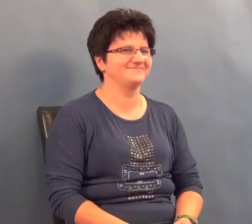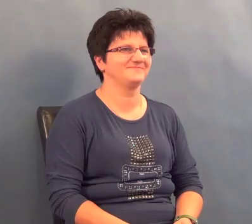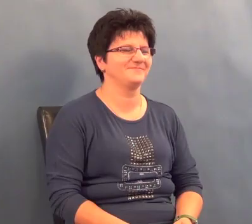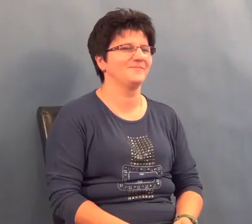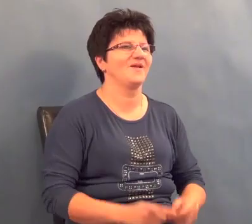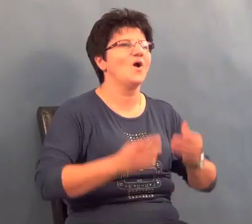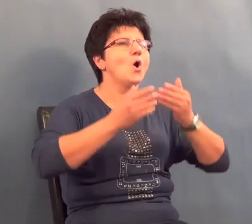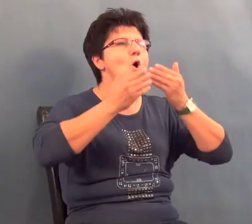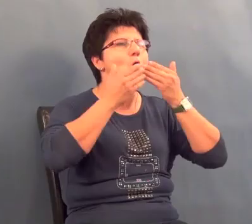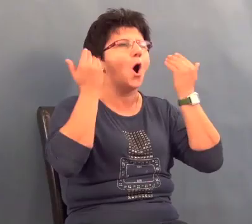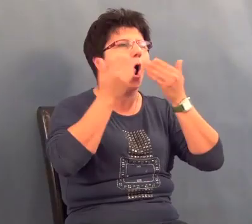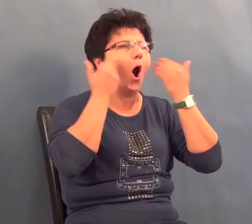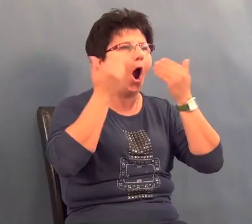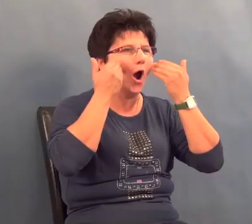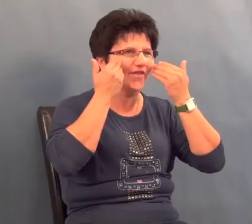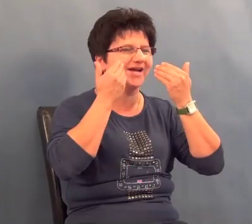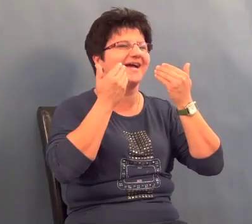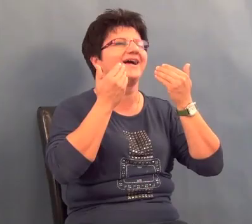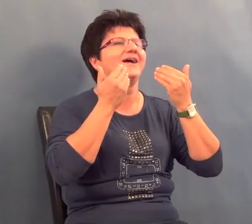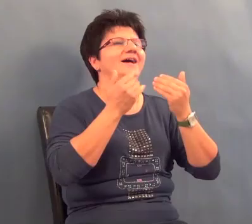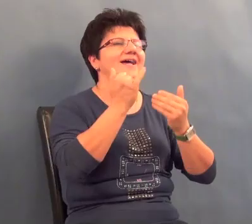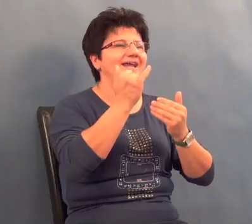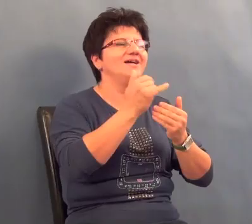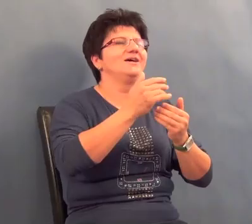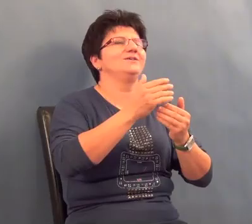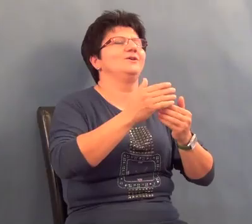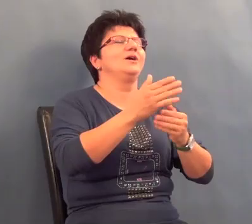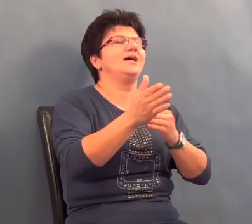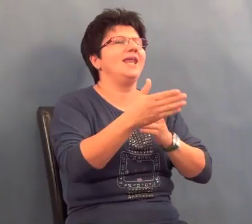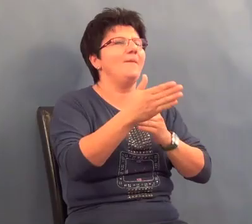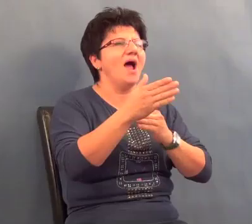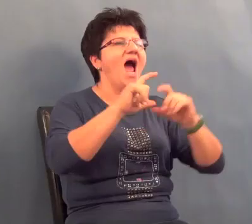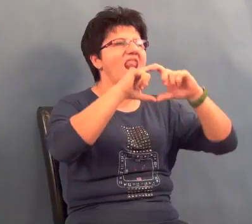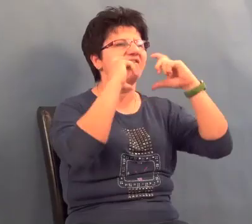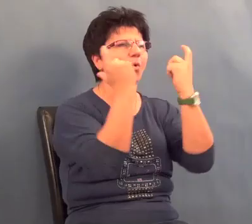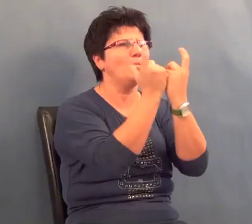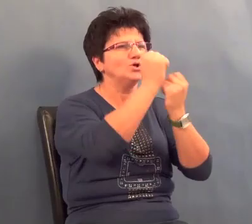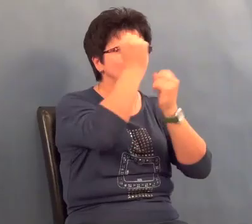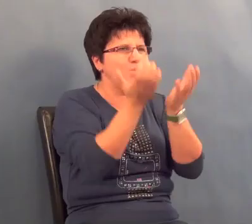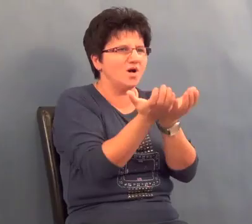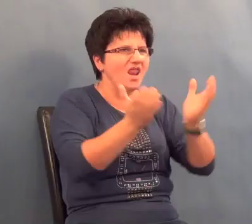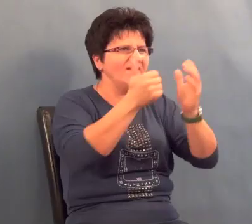Kot... i ryba... Jedno szklane akwarium w kształcie kuli.